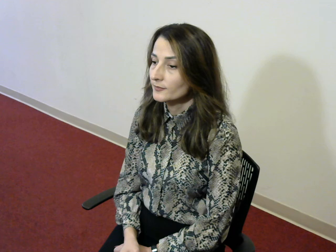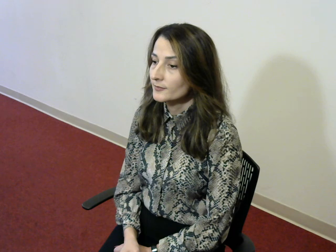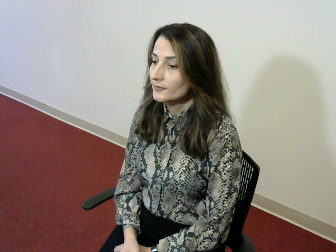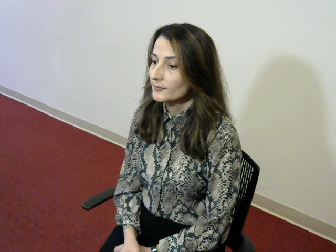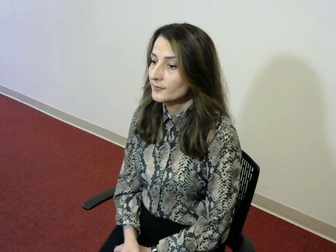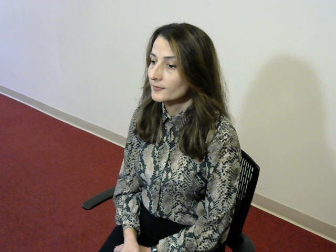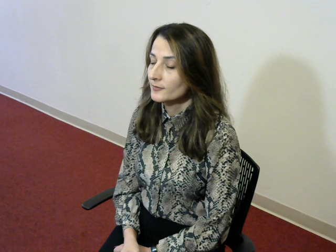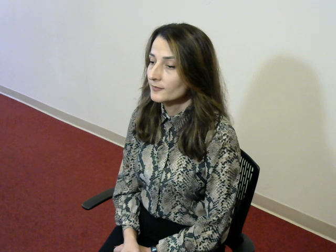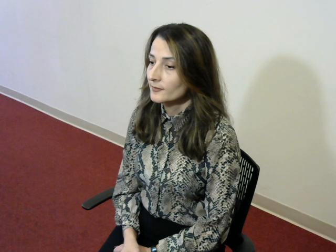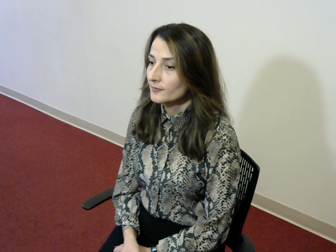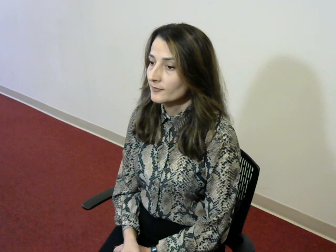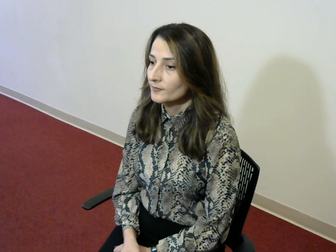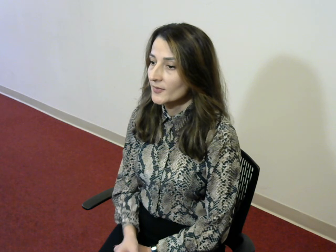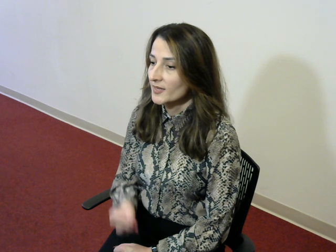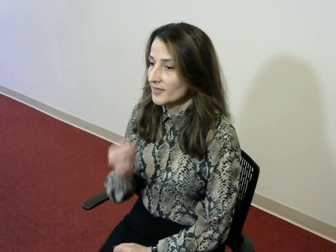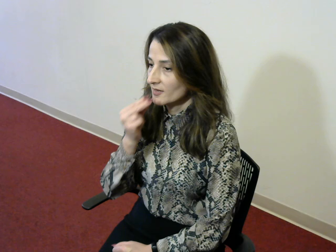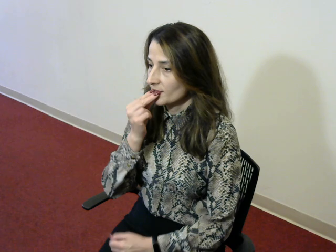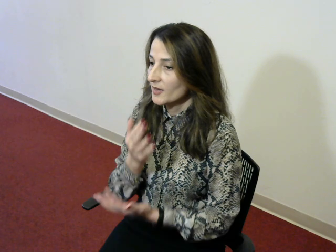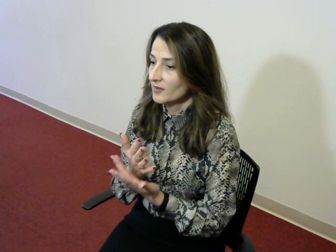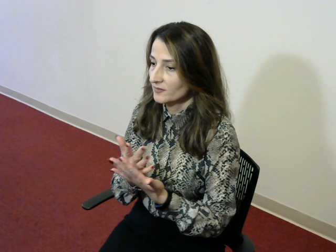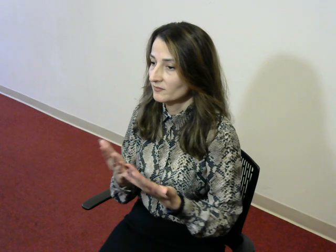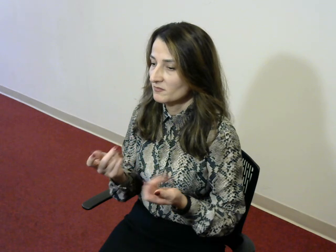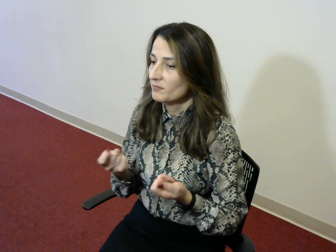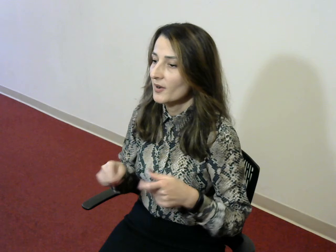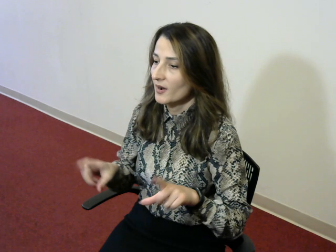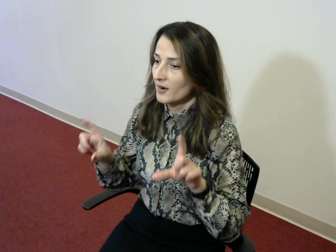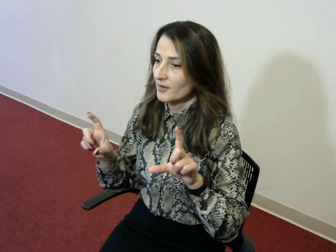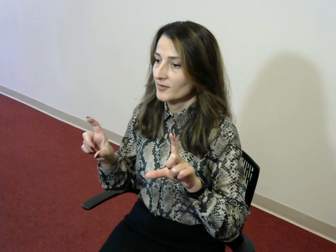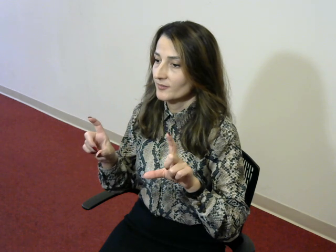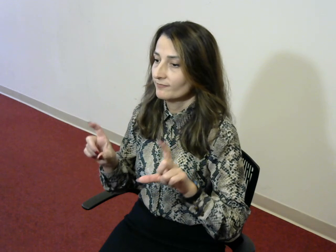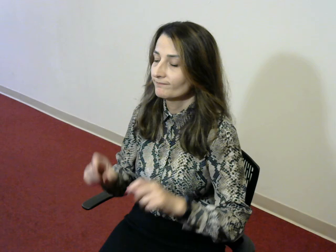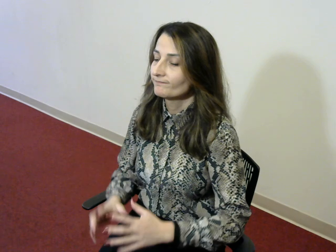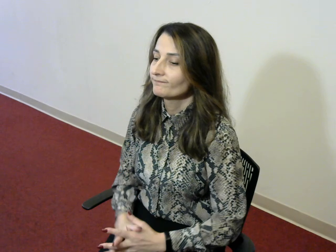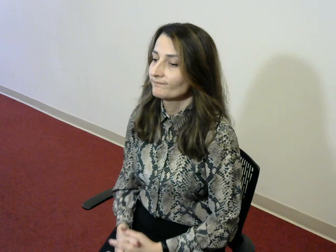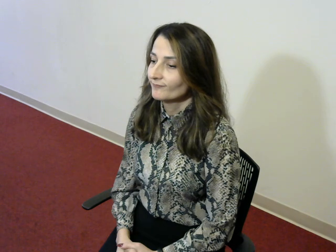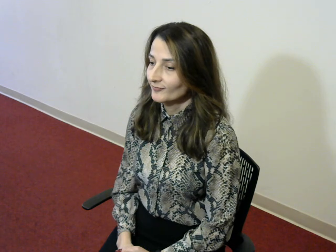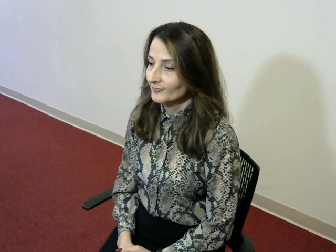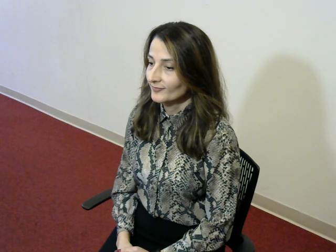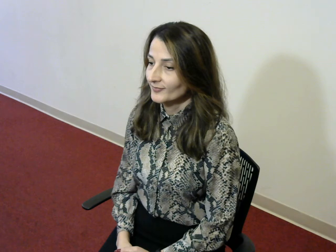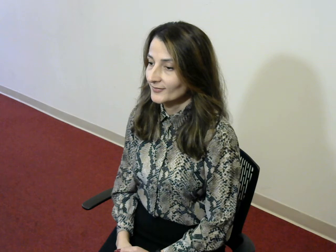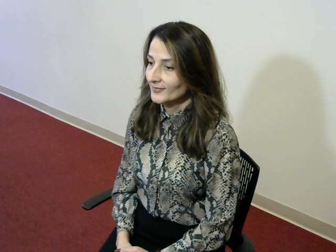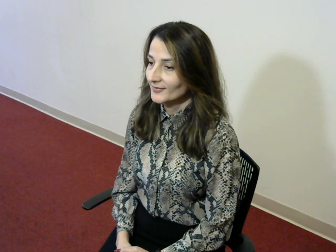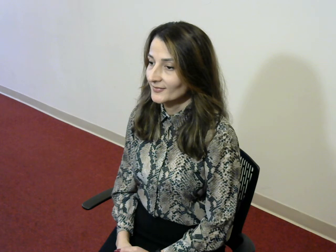Ərzaq bahalaşıb